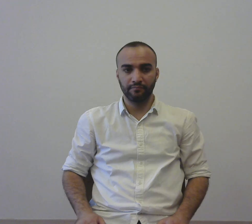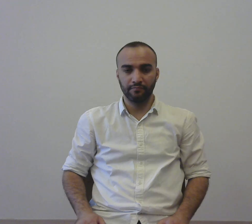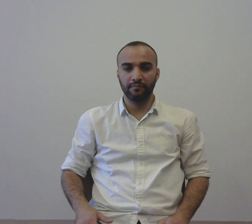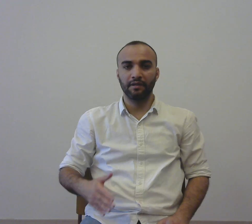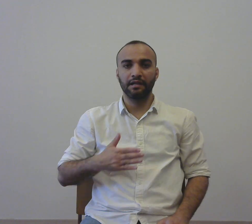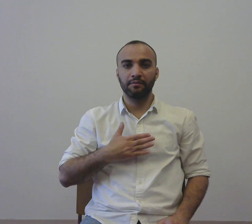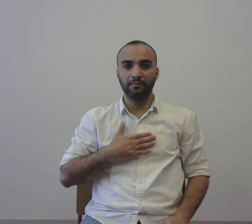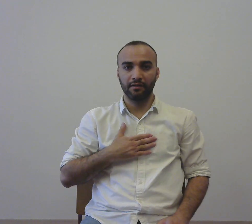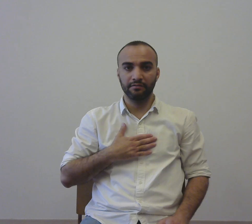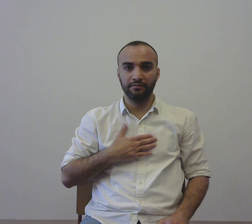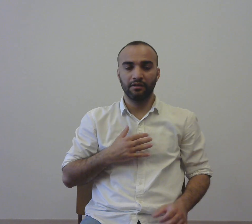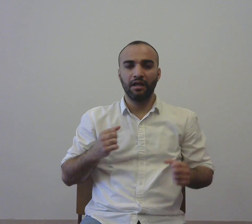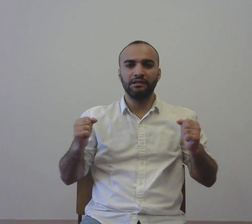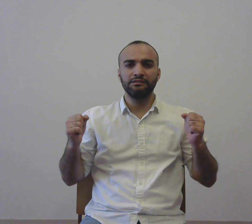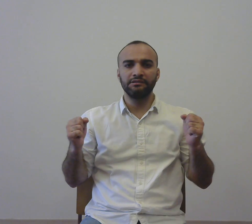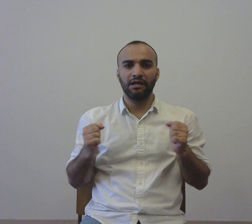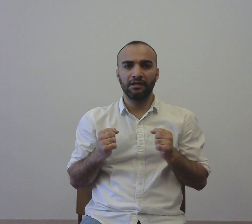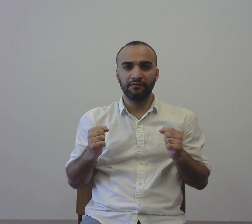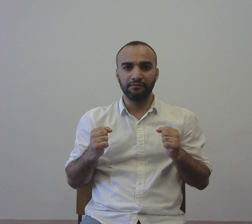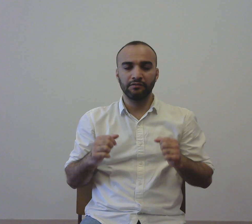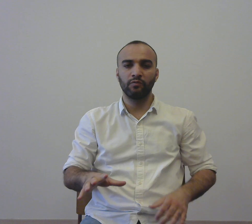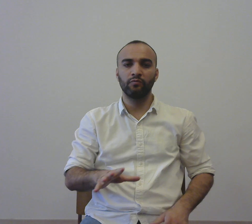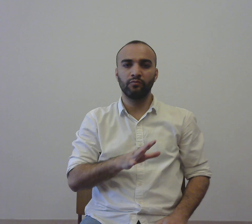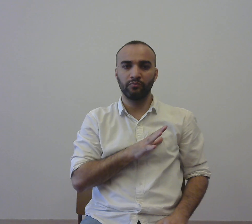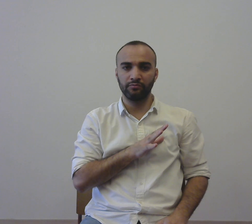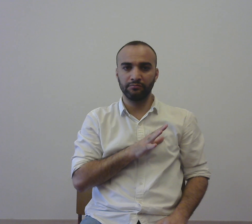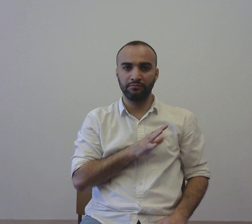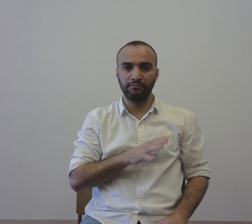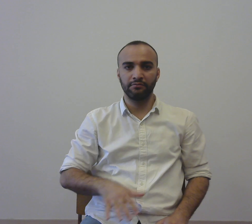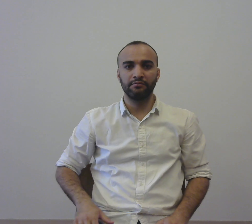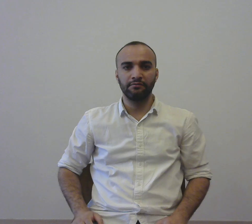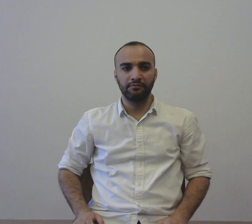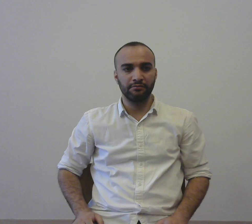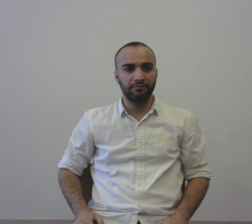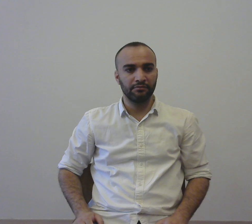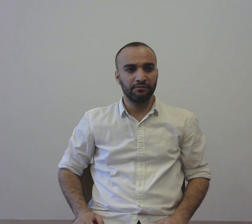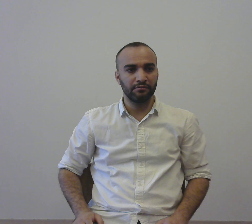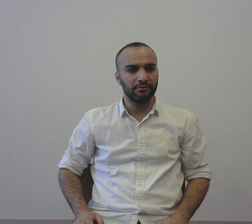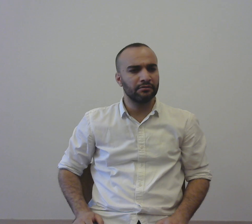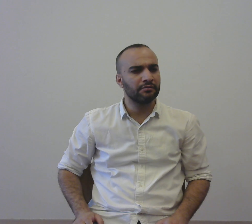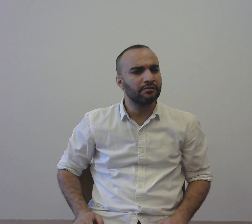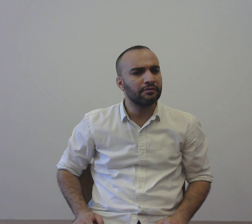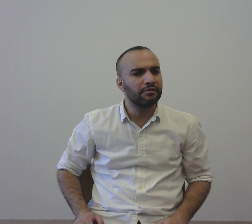Mən sətəlcəm olmuşam